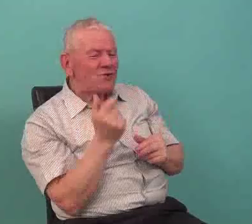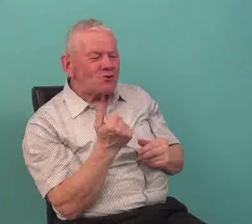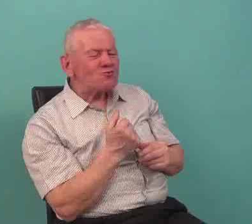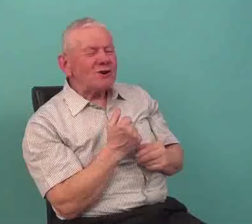Cmoka do niej.